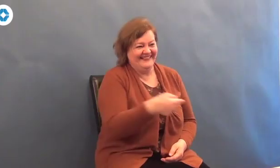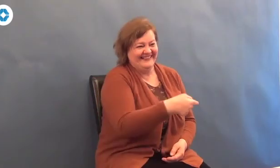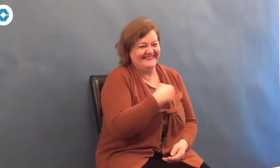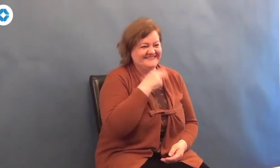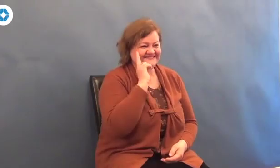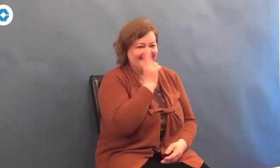Jestem ślepa.